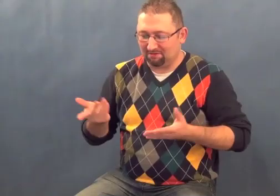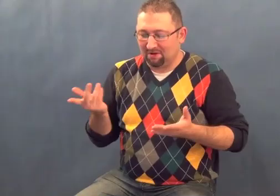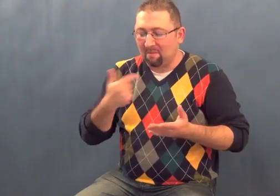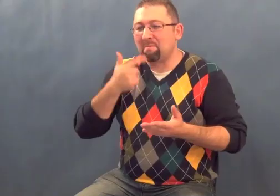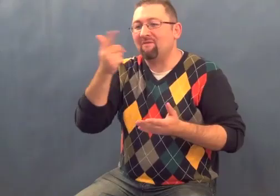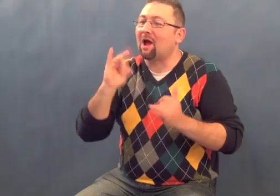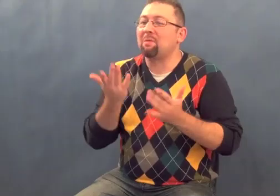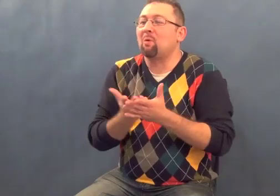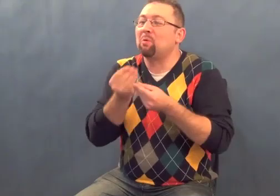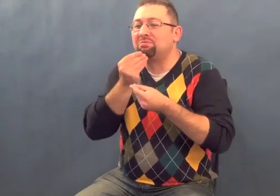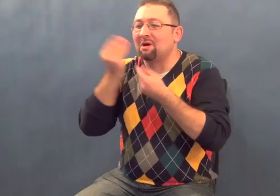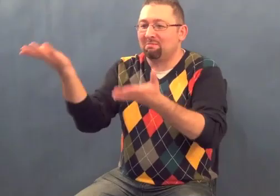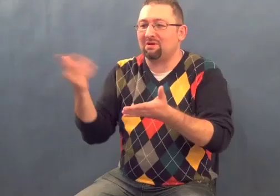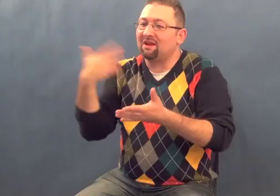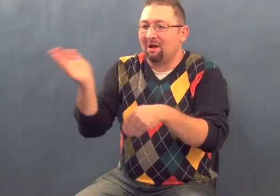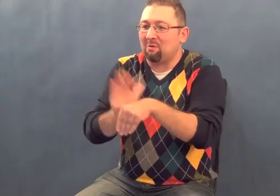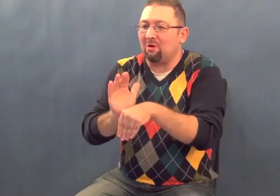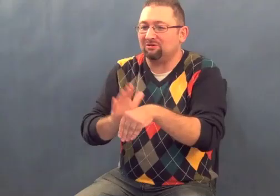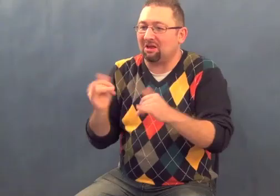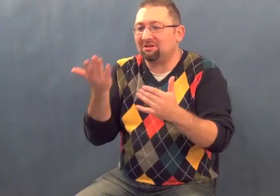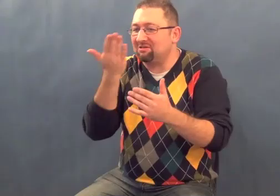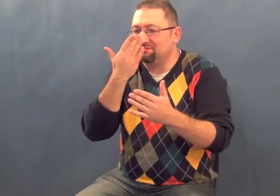Ja powiem, jaki prezent powinniśmy dać koleżance.